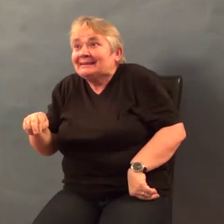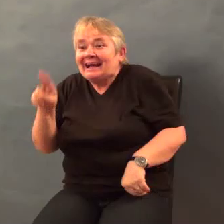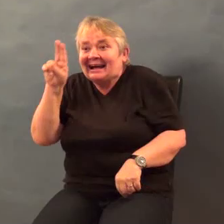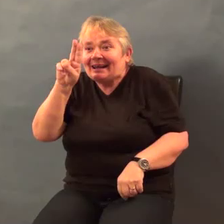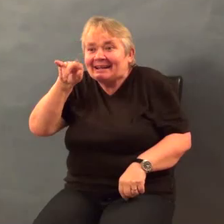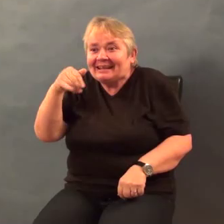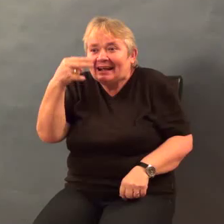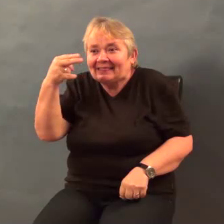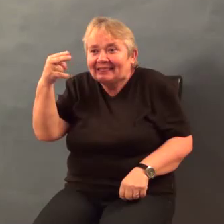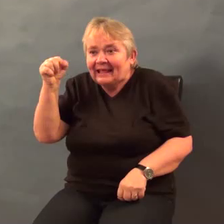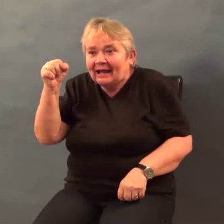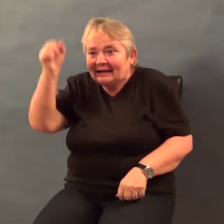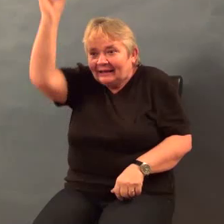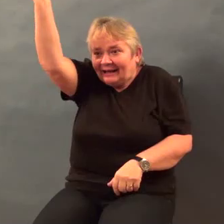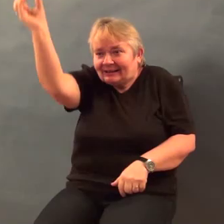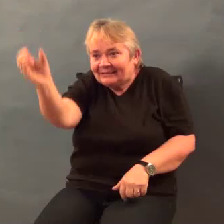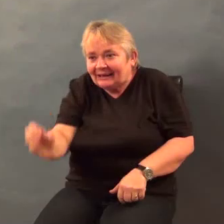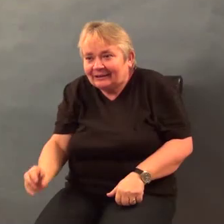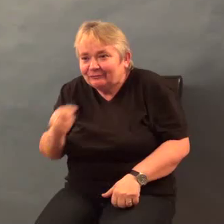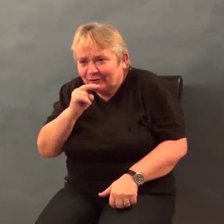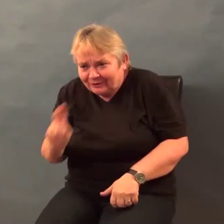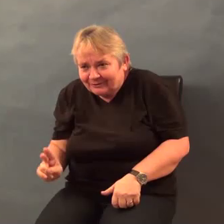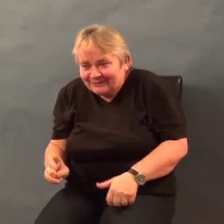Zauważył rynnę, rurę, z której wypływa woda.